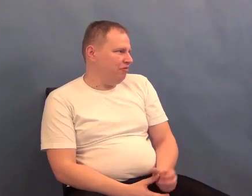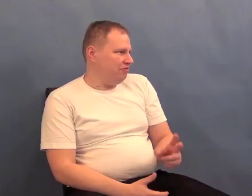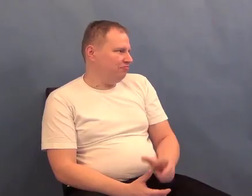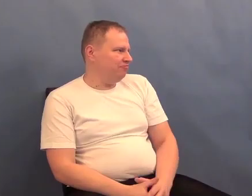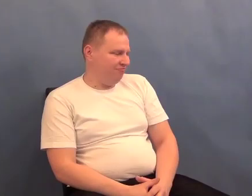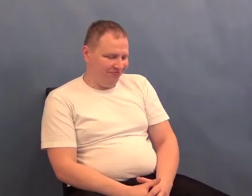Tak.